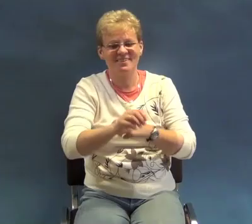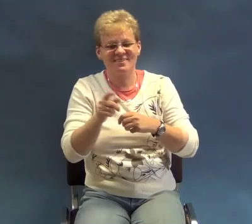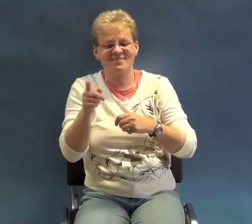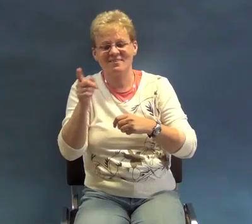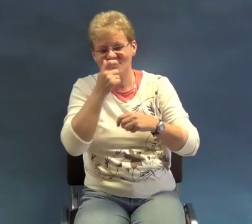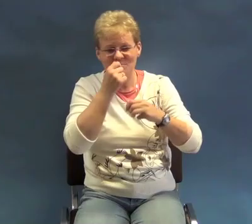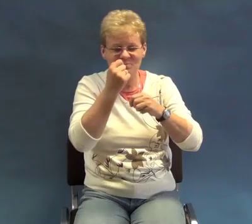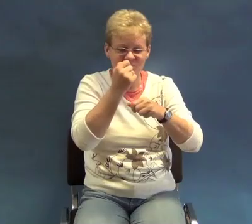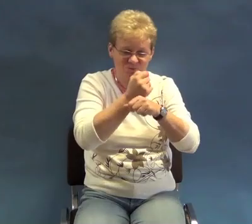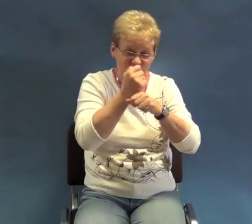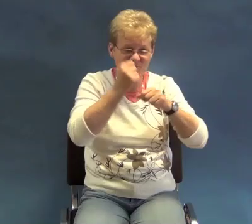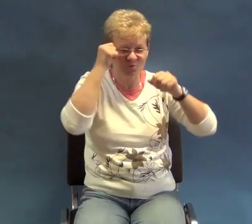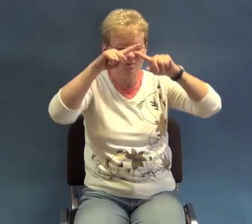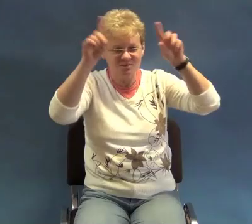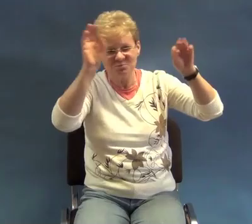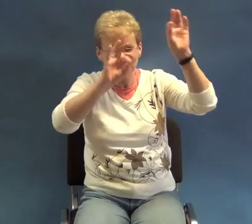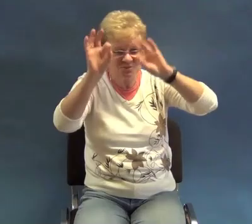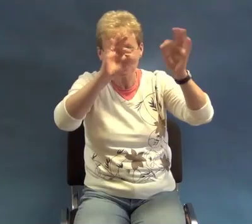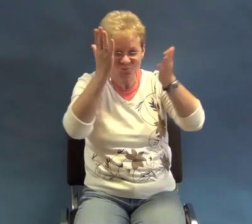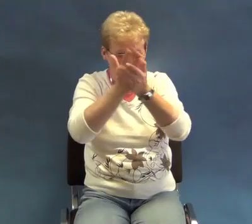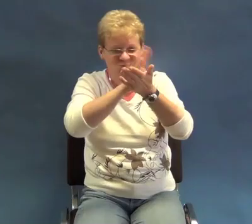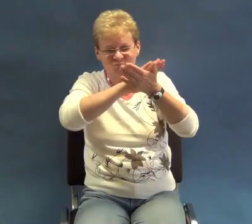Charlie Chaplin naprawiał okno i wymienił szybę na nową.